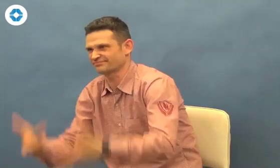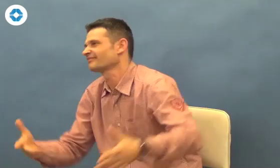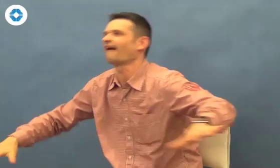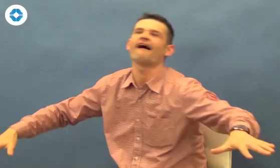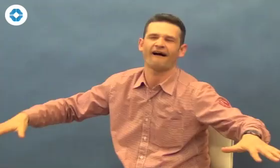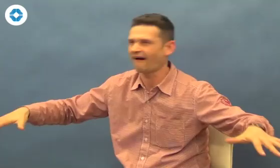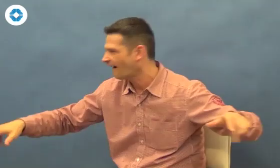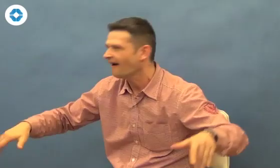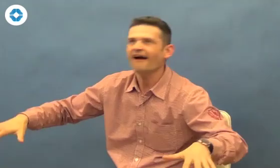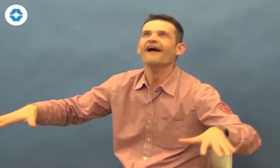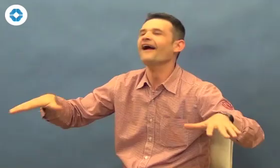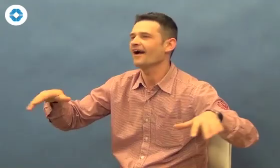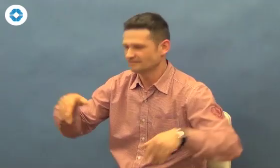Są zdezorientowani.